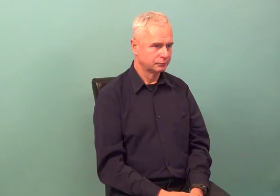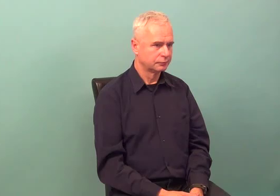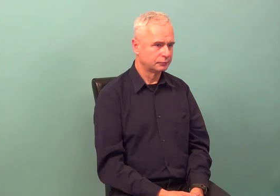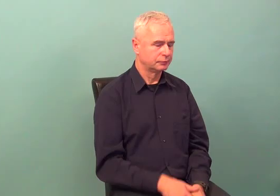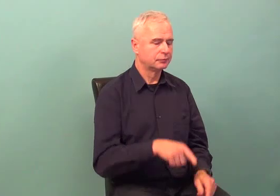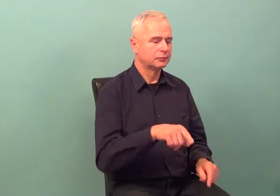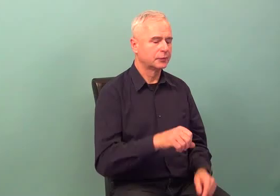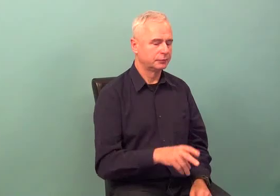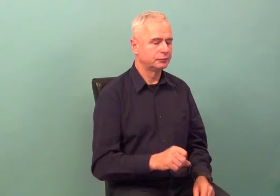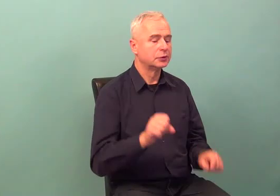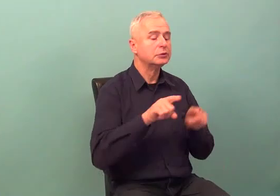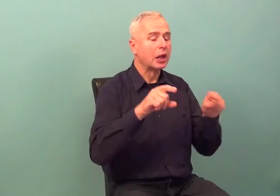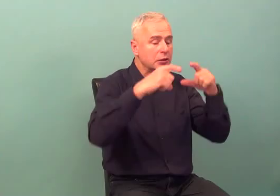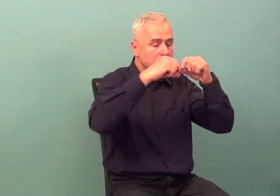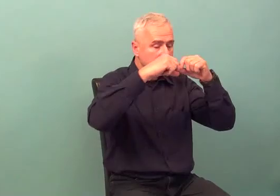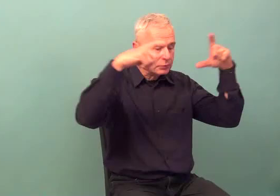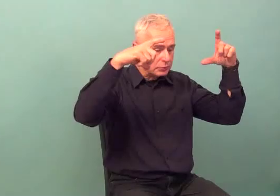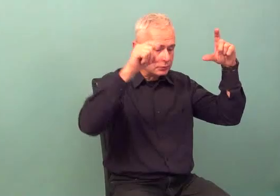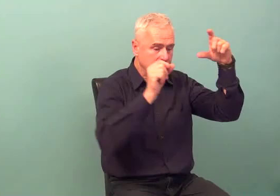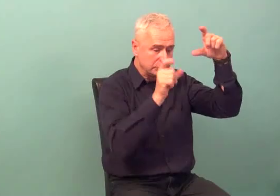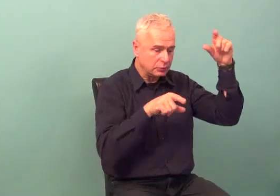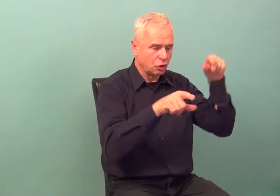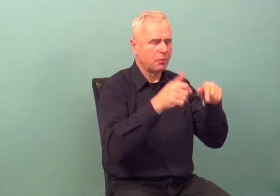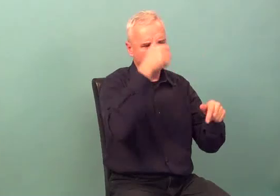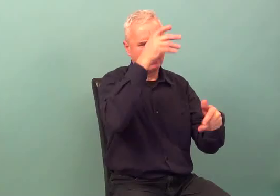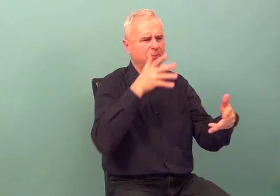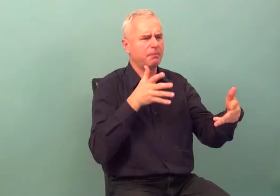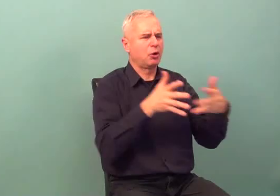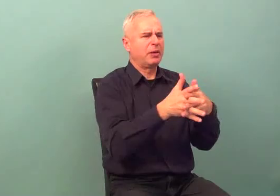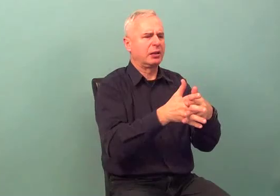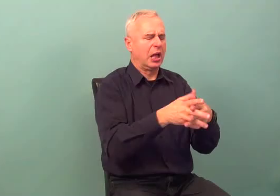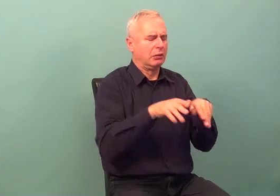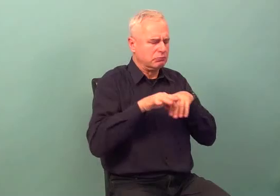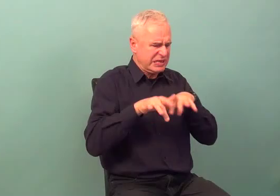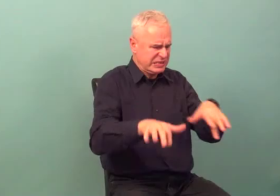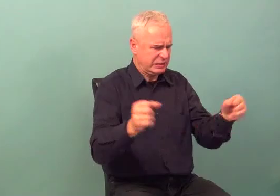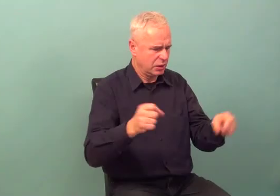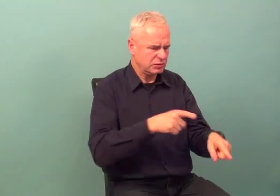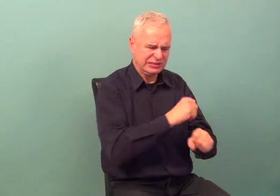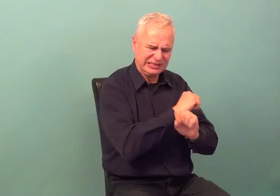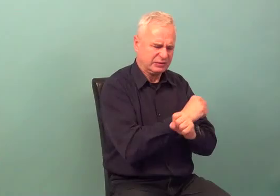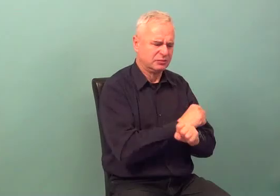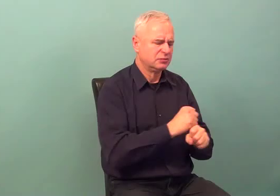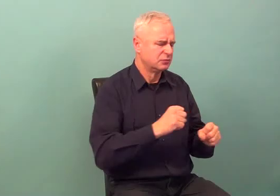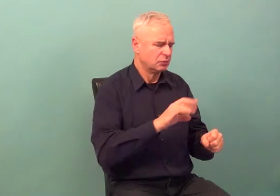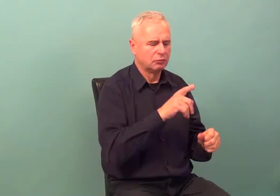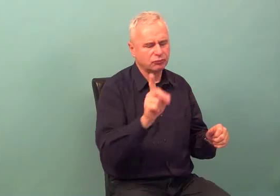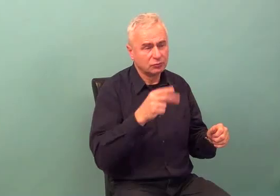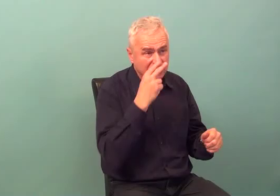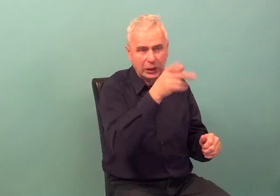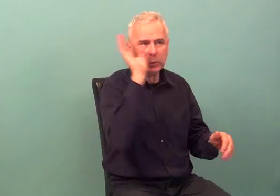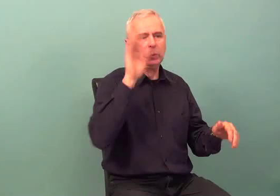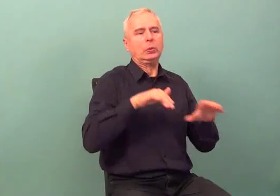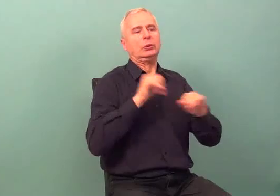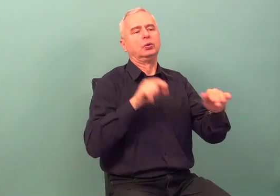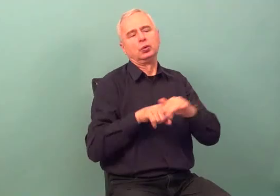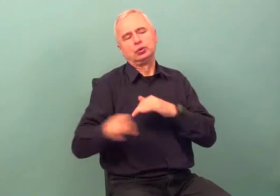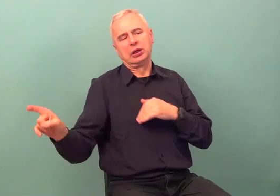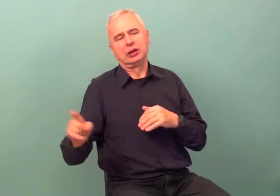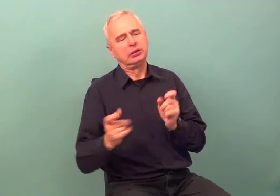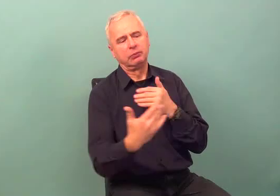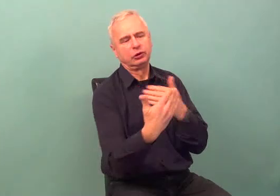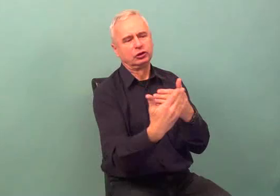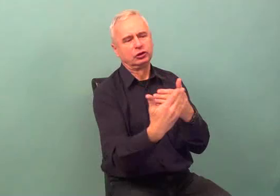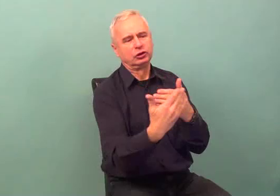Tak, taki znak z tym symbolem w środku znaczy, że jest mocne promieniowanie, można się zatruć, jak widać taki znak, to lepiej się wycofać i uciec jak najdalej.